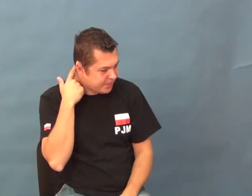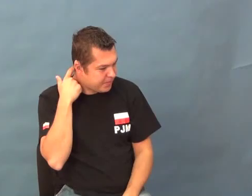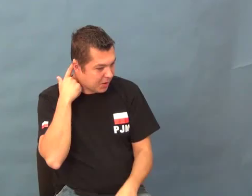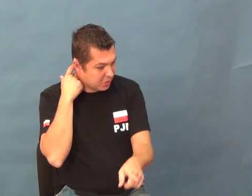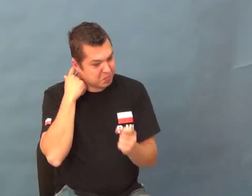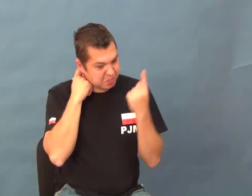To dziwnie.